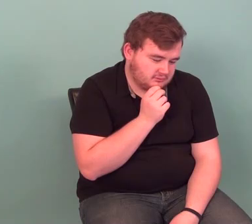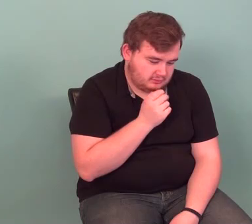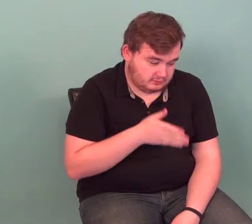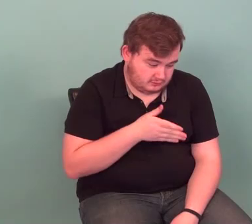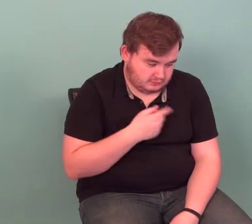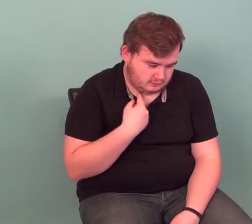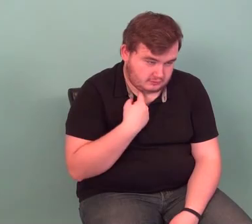Pociąg? Śmieszne.